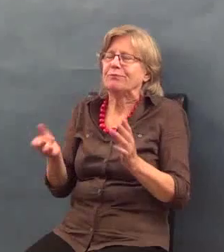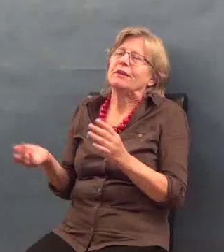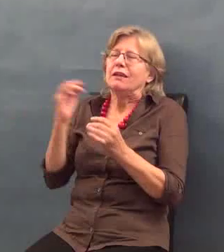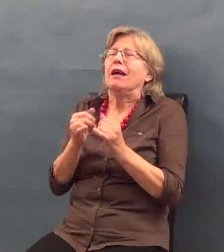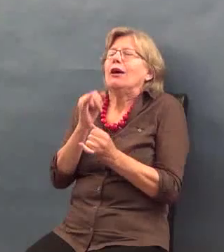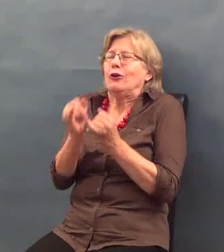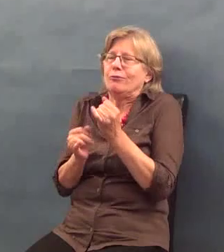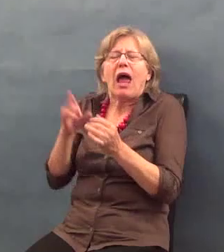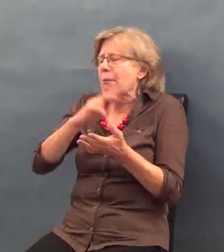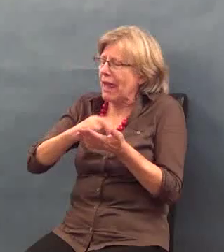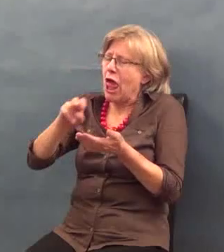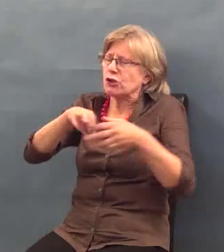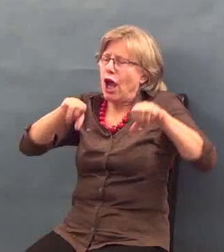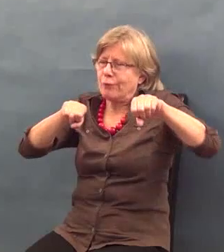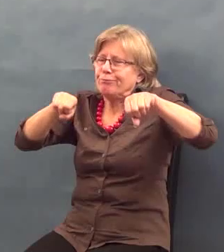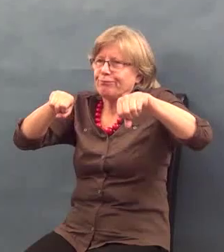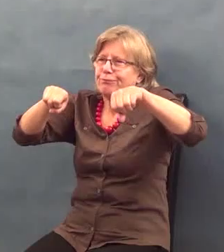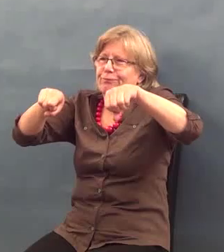Chłopiec idzie pieszo prowadząc rower.